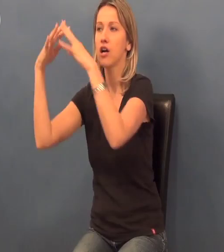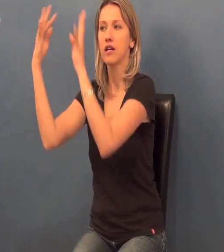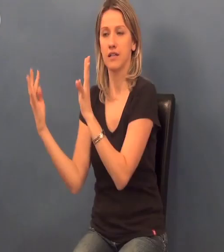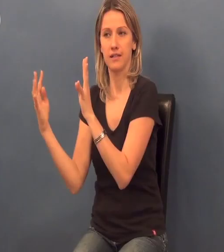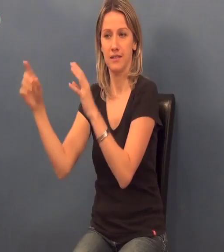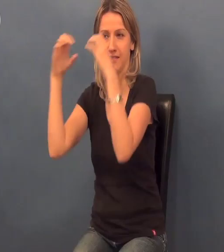Obaj patrzą na siebie przez lornetki.